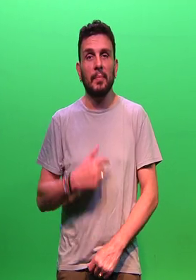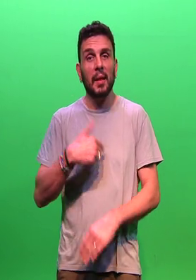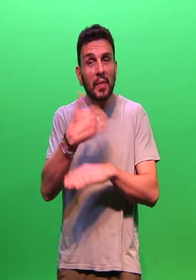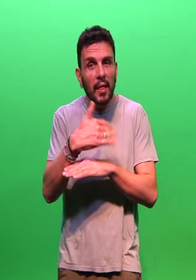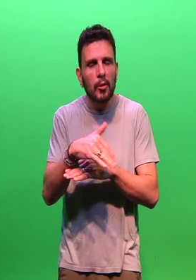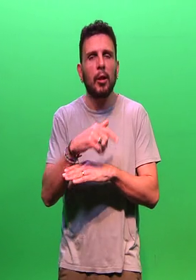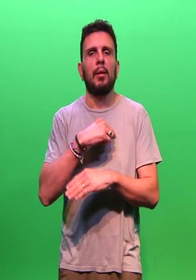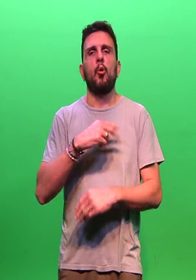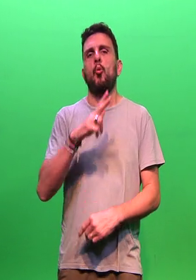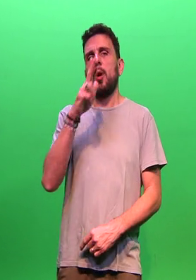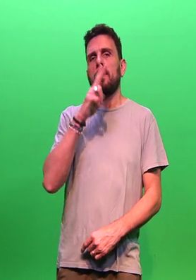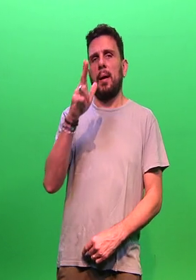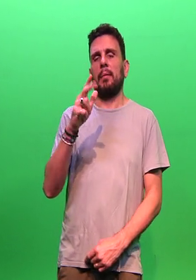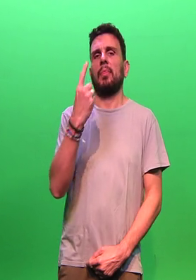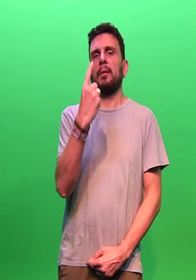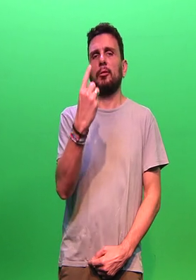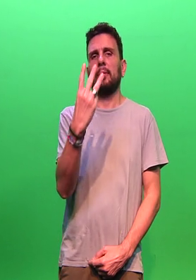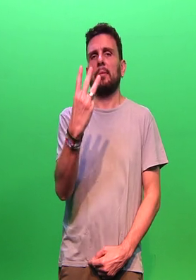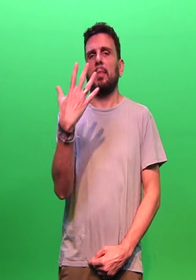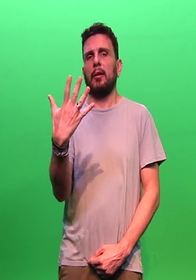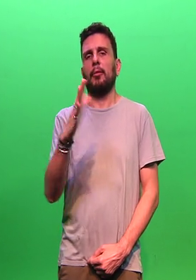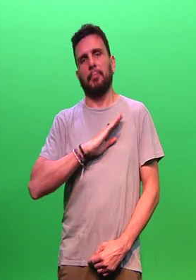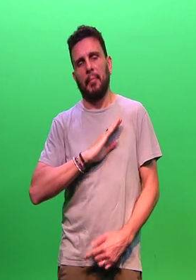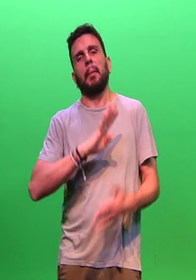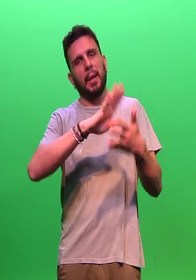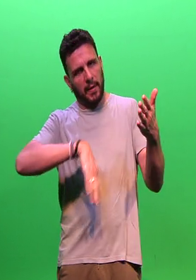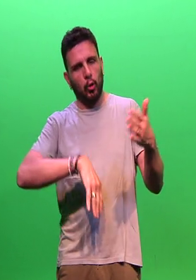La meva adreça és Huelva cent trenta-cinc de Barcelona.